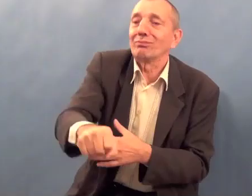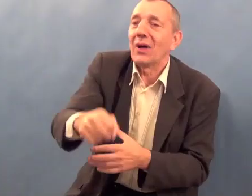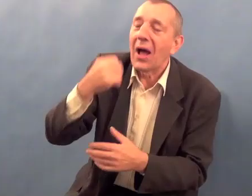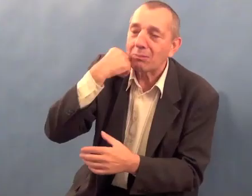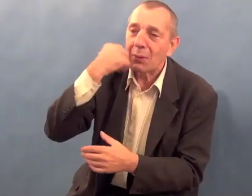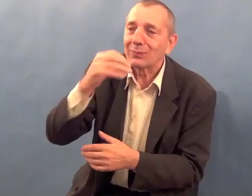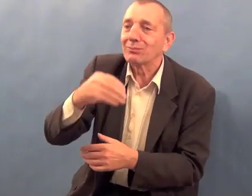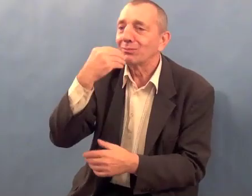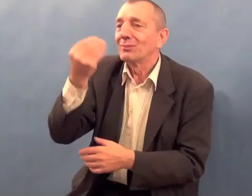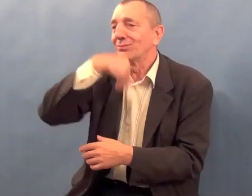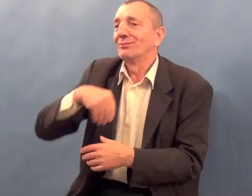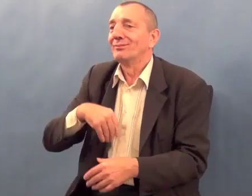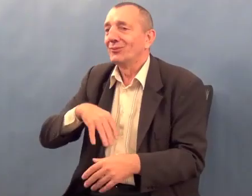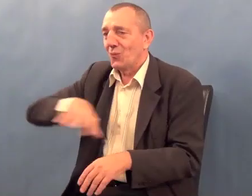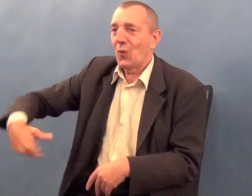Zjada jabłka, zjada.